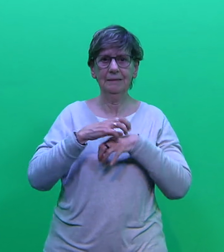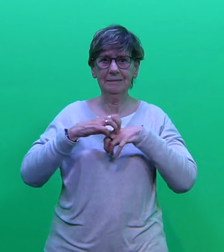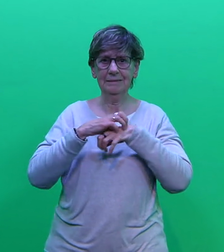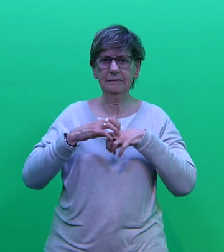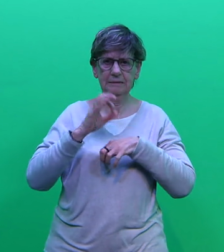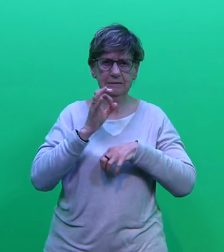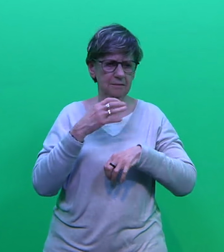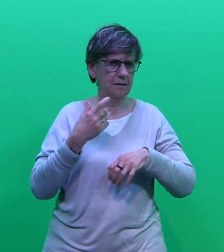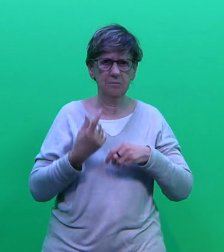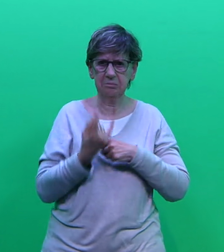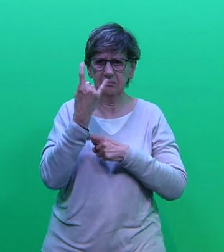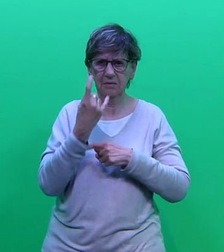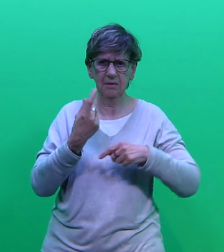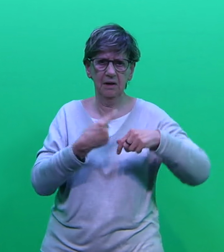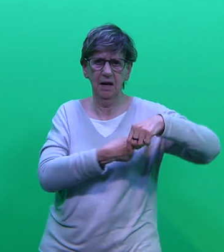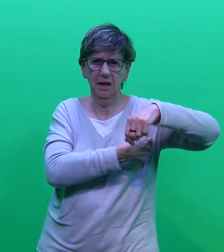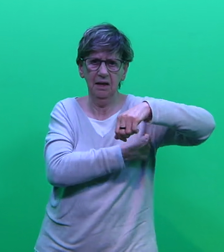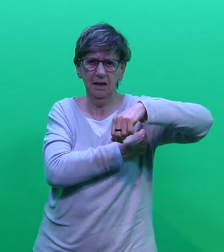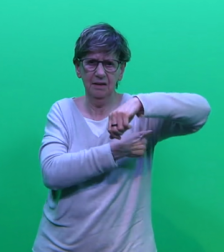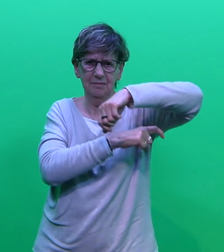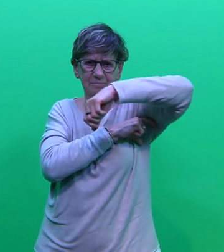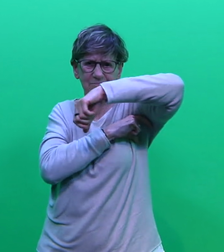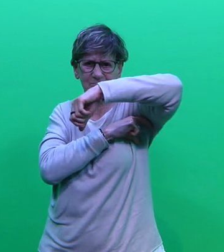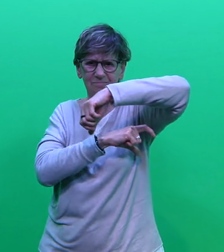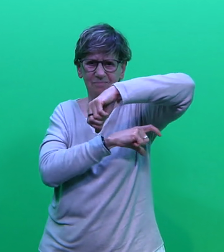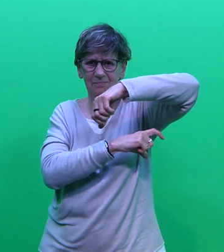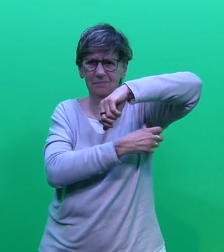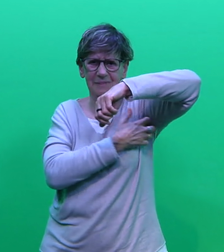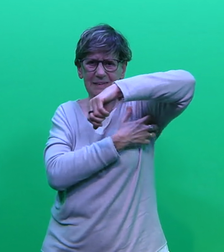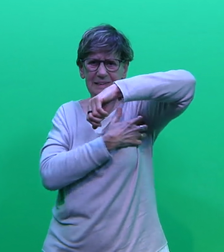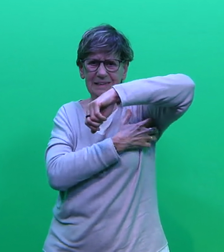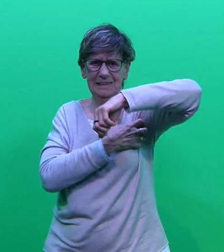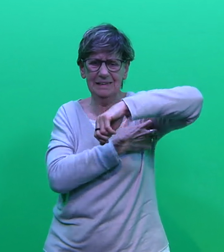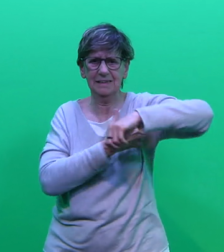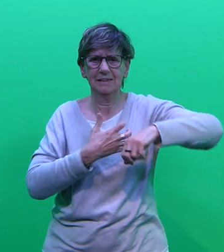Sí que té picors, té una taca a l'aixella que li pica i es rasca.